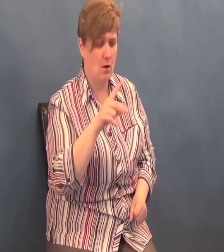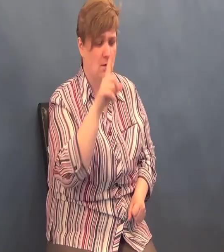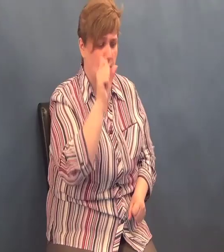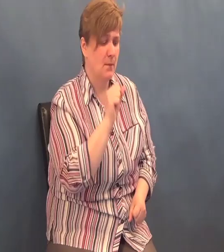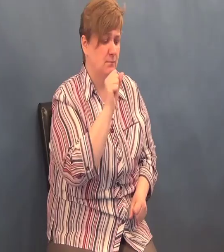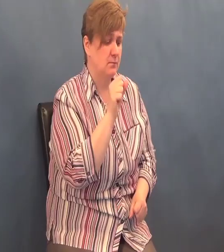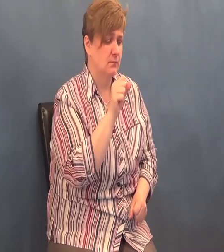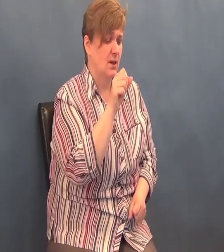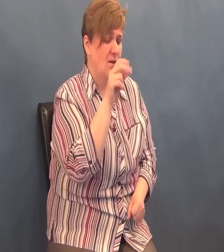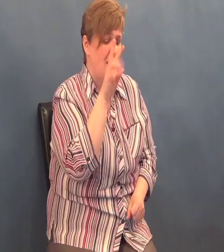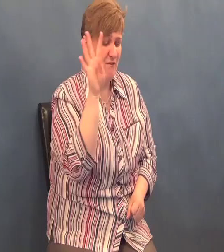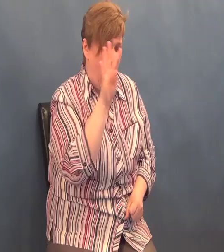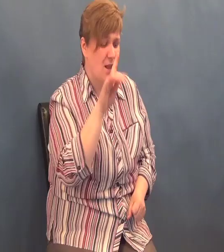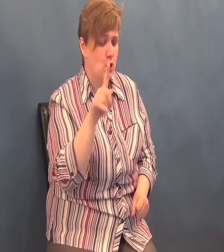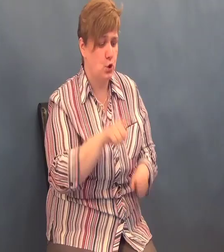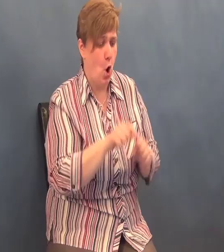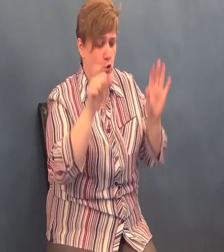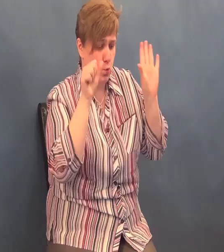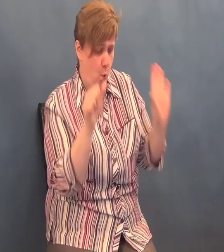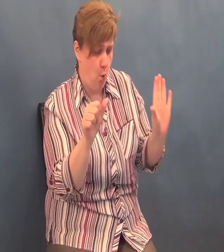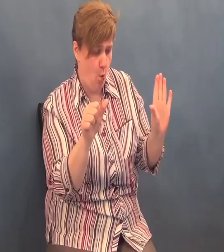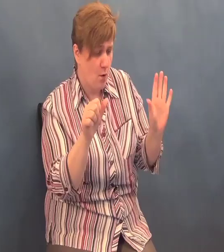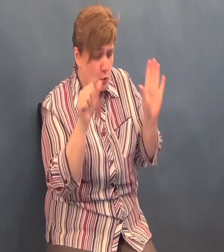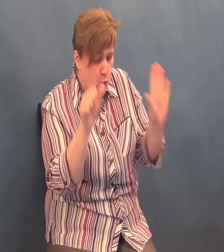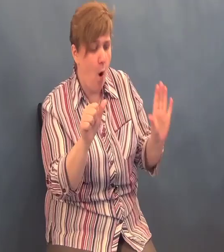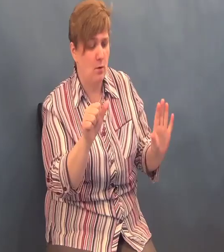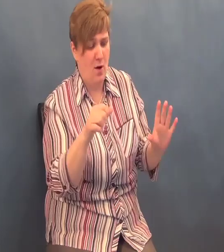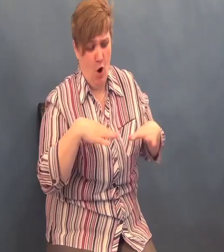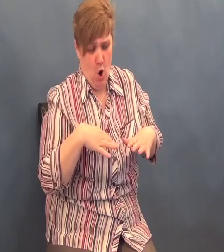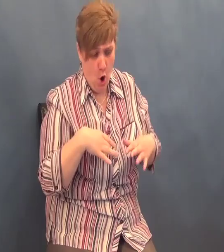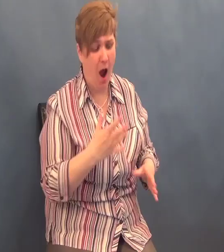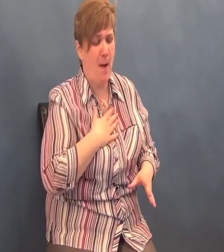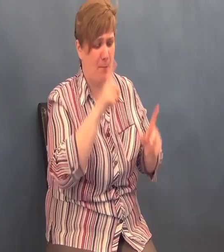Od czwartej do szóstej, do szóstej mam wolne.